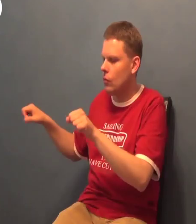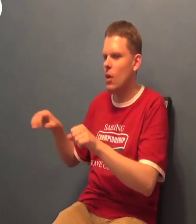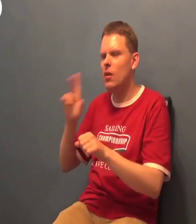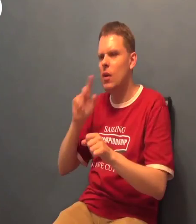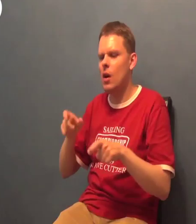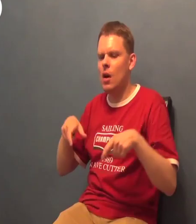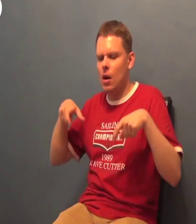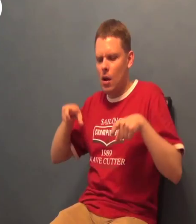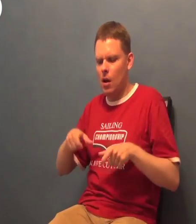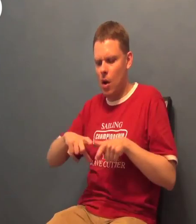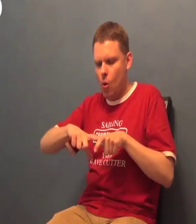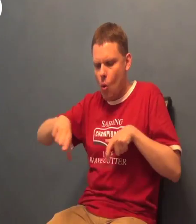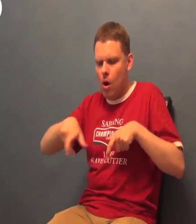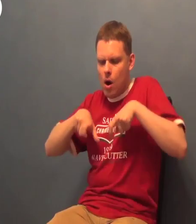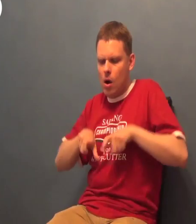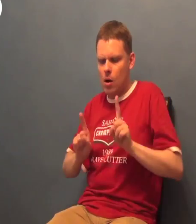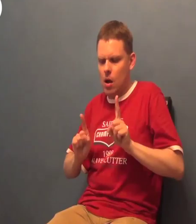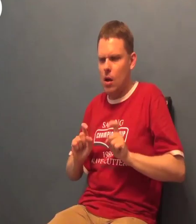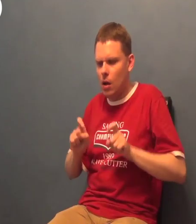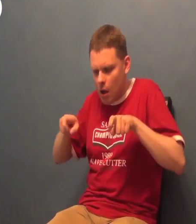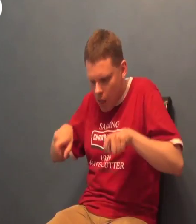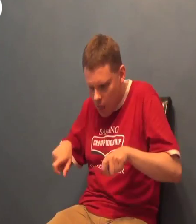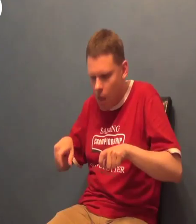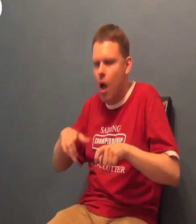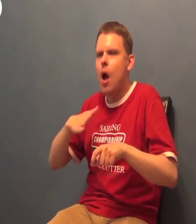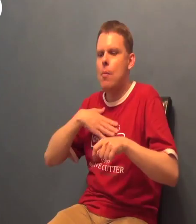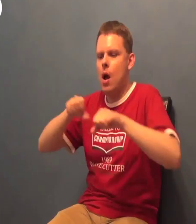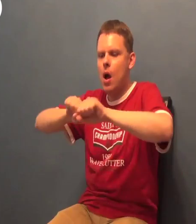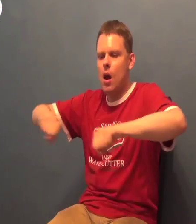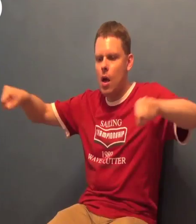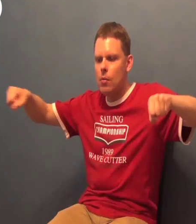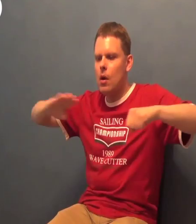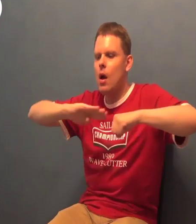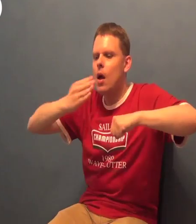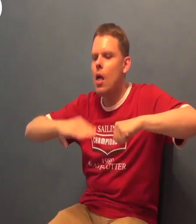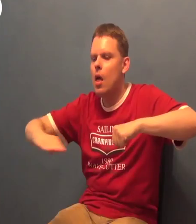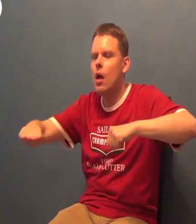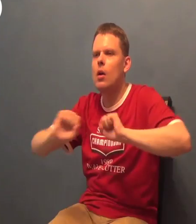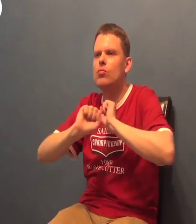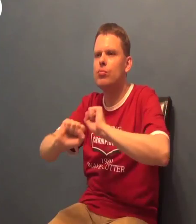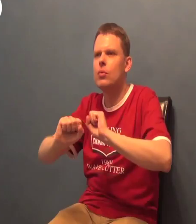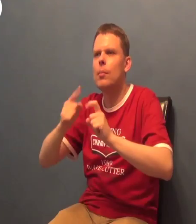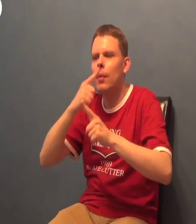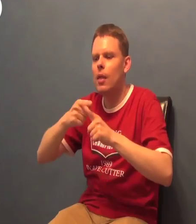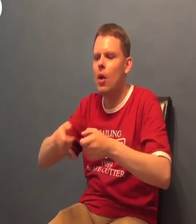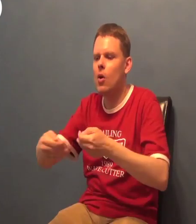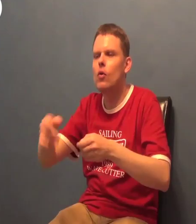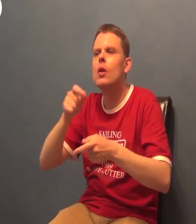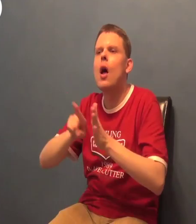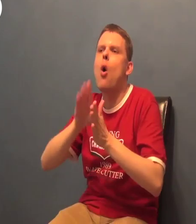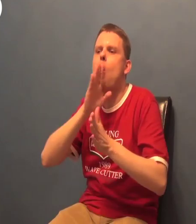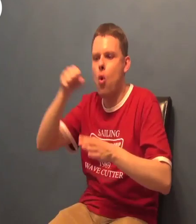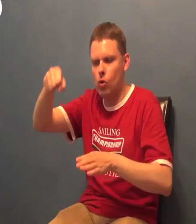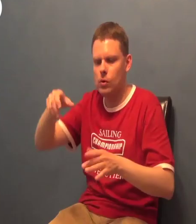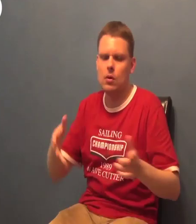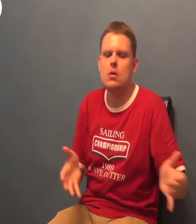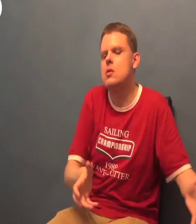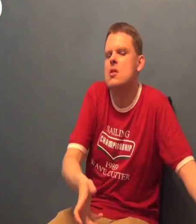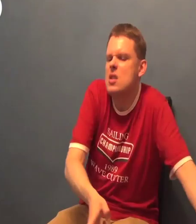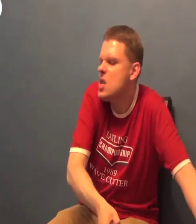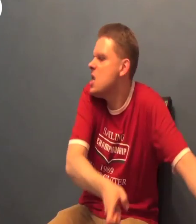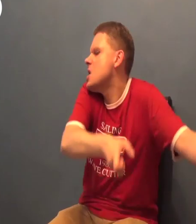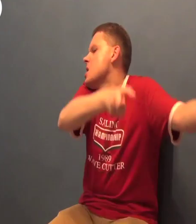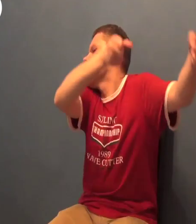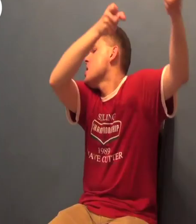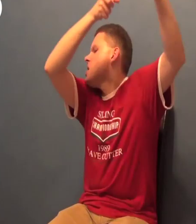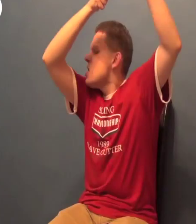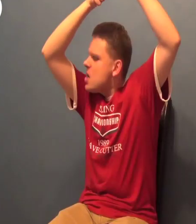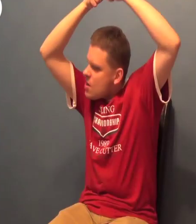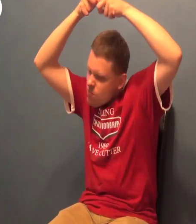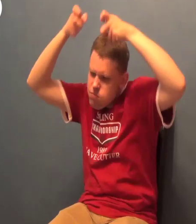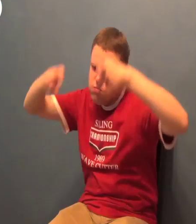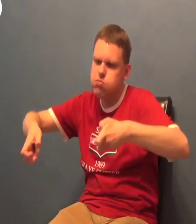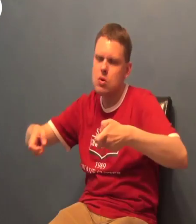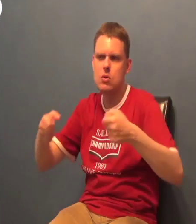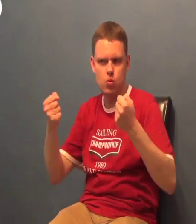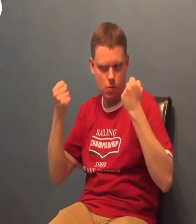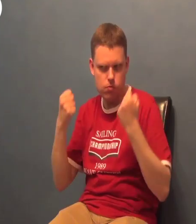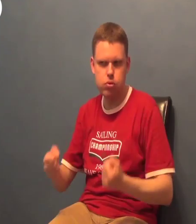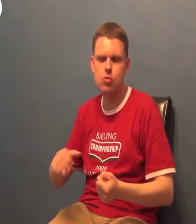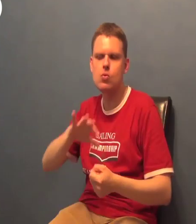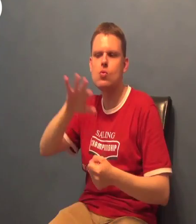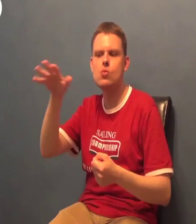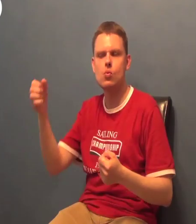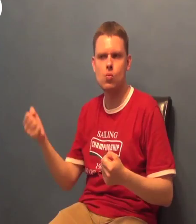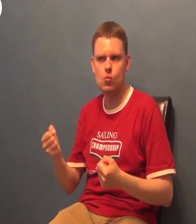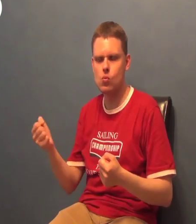Wiesz, w rowerze jest takie miejsce przy ramie, nad kołem, nie siedzenie. I tam chłopiec stawia ciężki kosz.